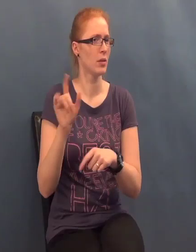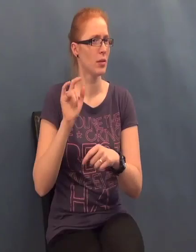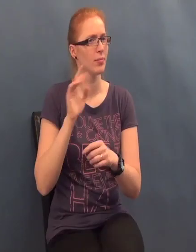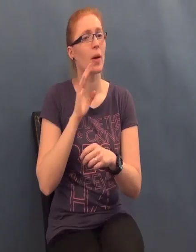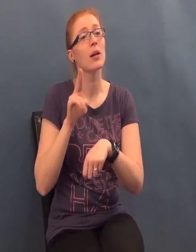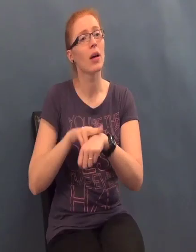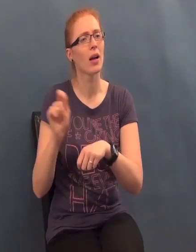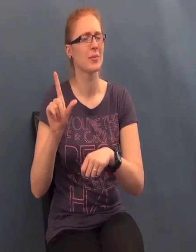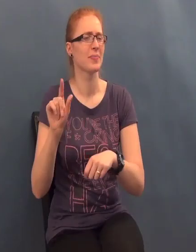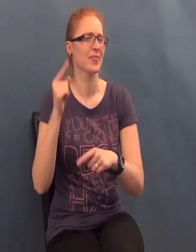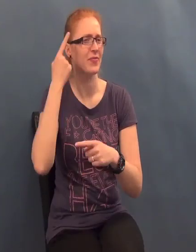Zegar dzwoni, ale Myszka się nie przejmuje.